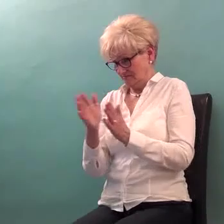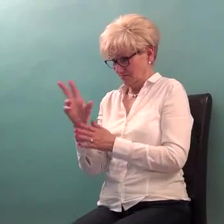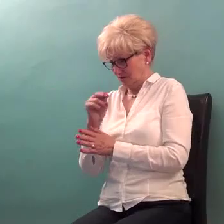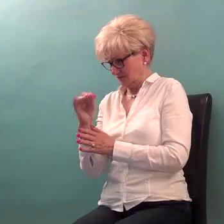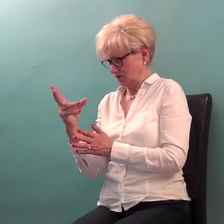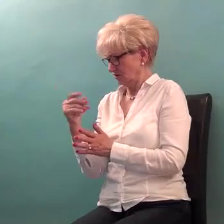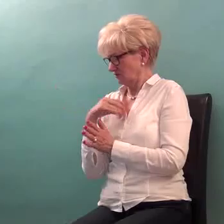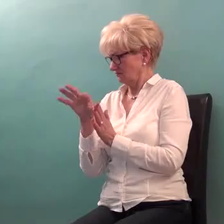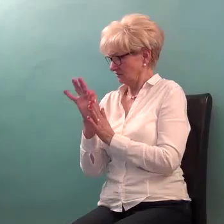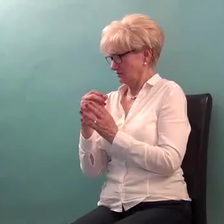Poniedziałek, wtorek, środa, ja mam wybierać?